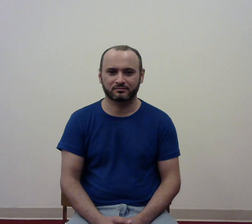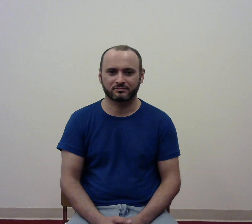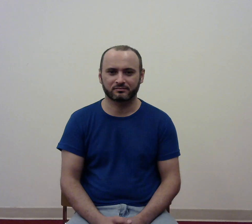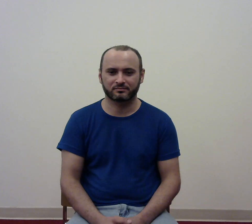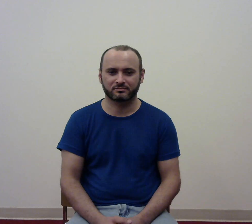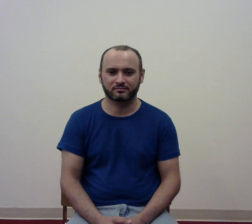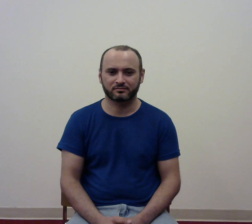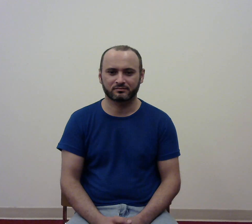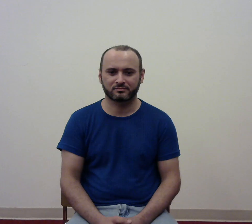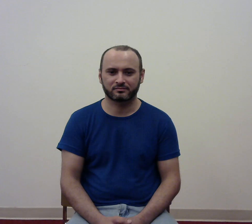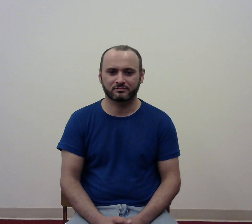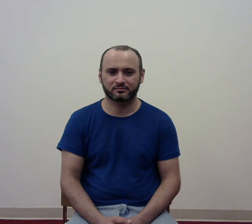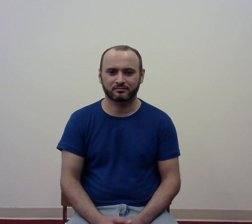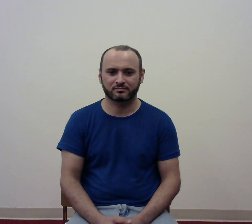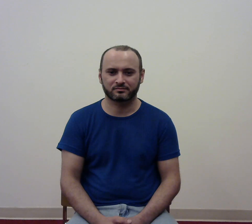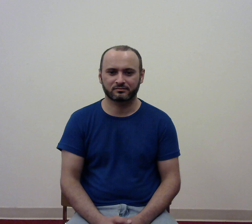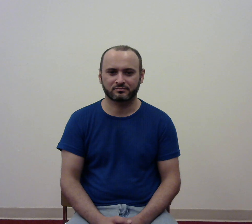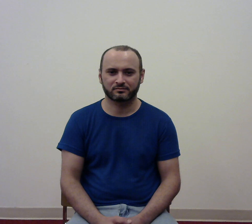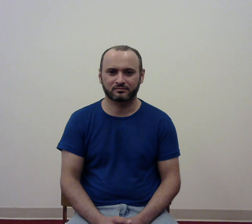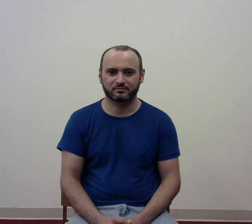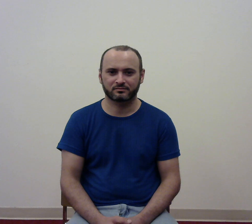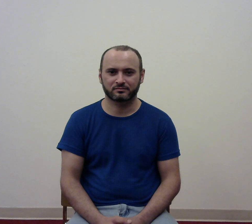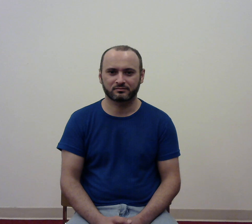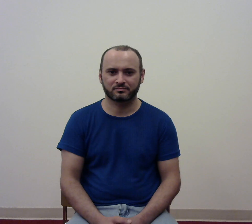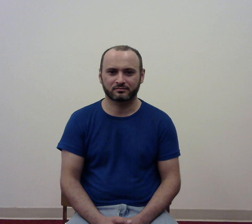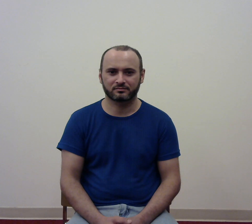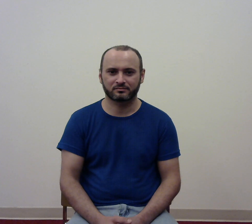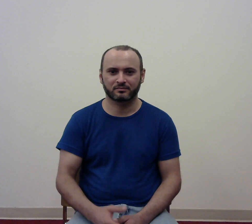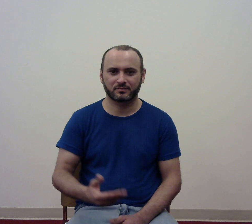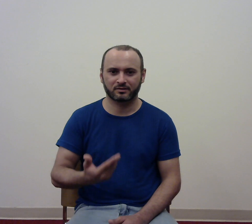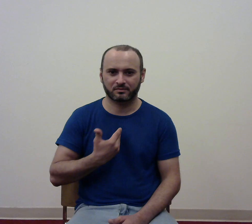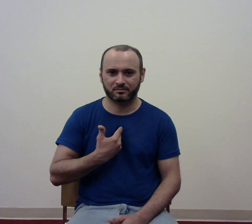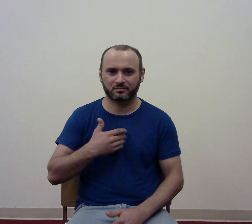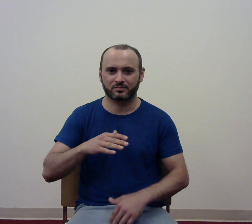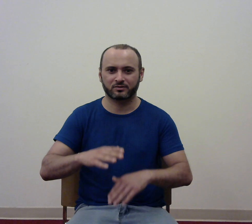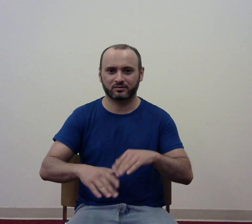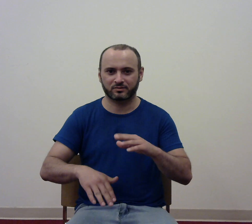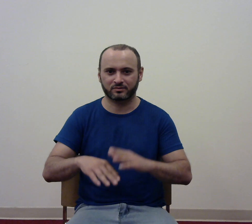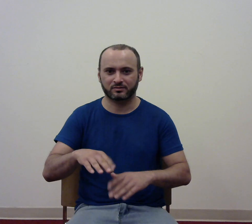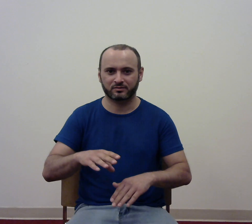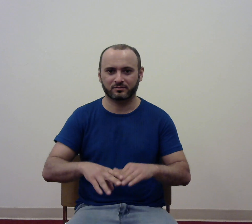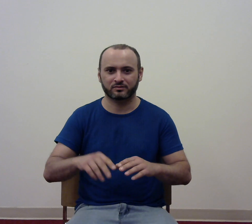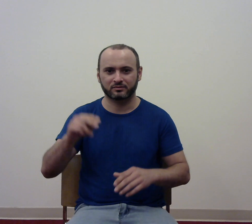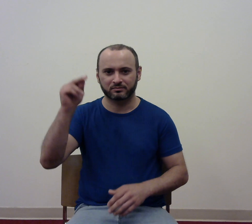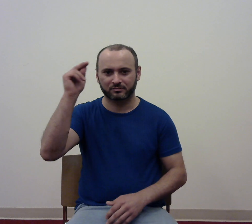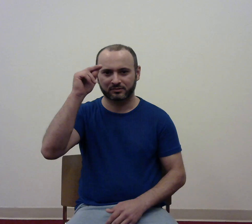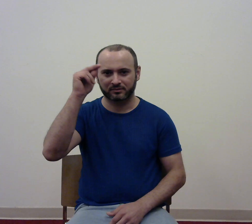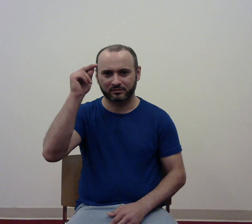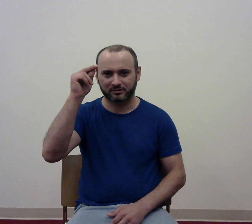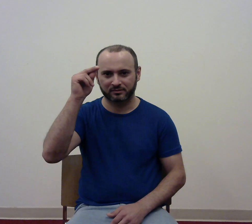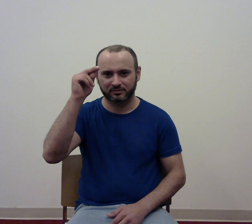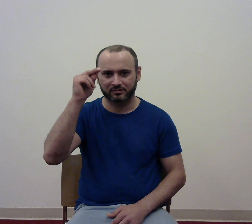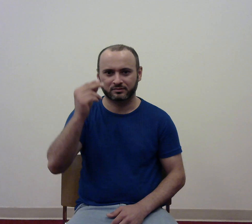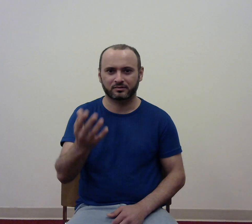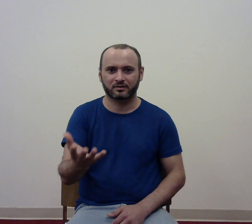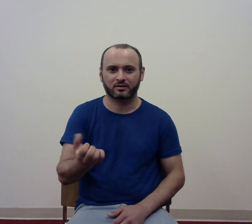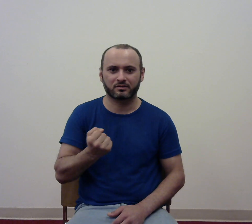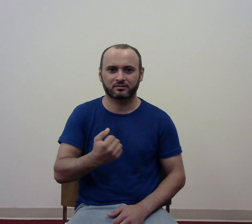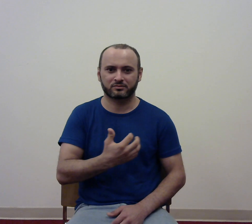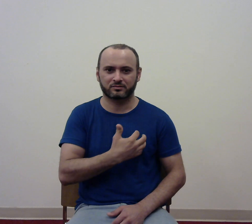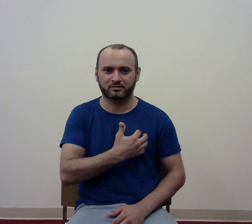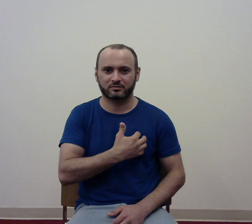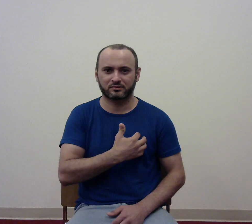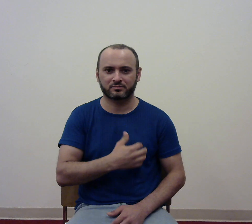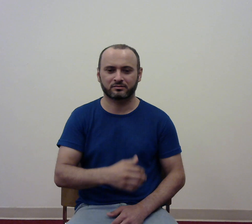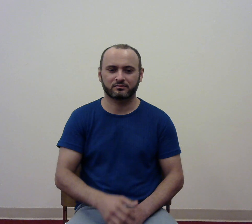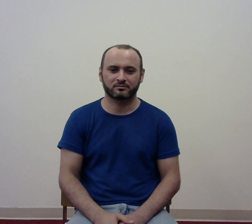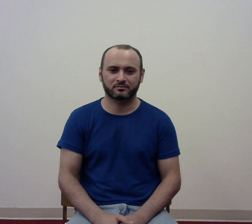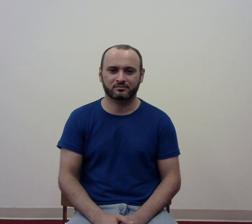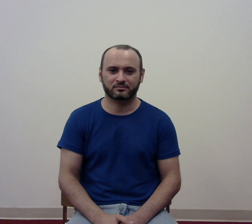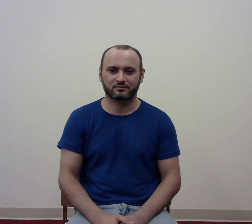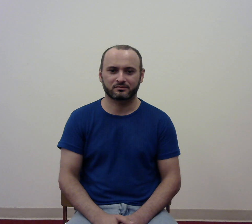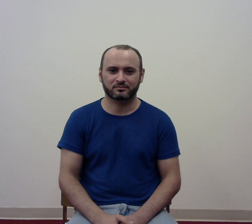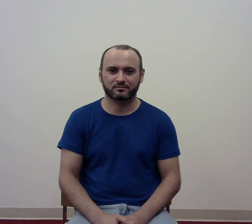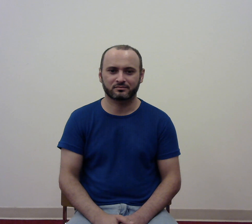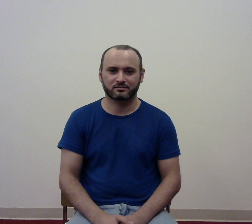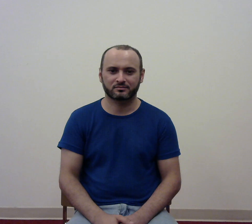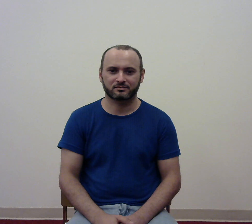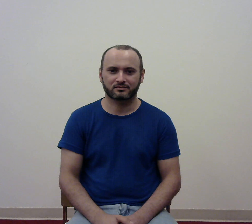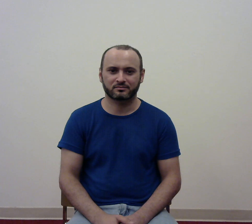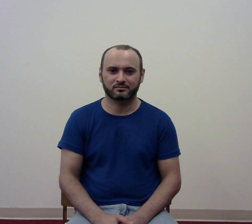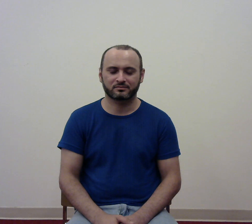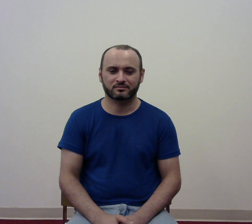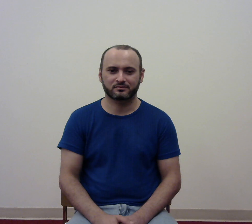Mən peşə təhsili almaq istəyirəm